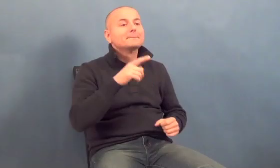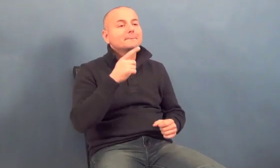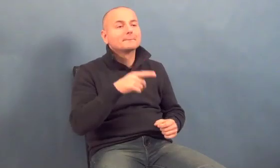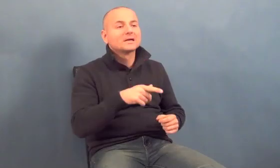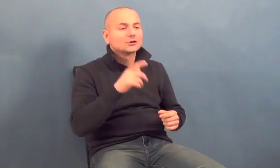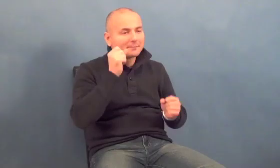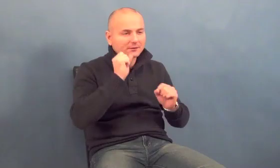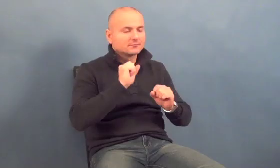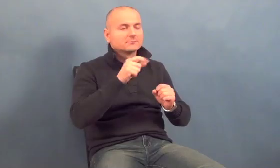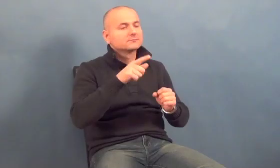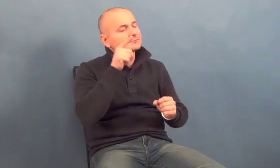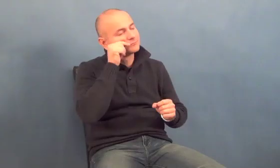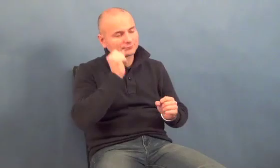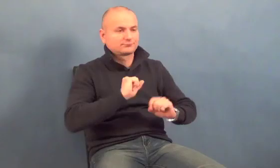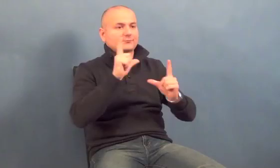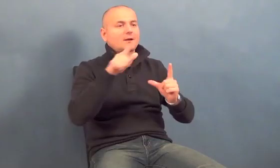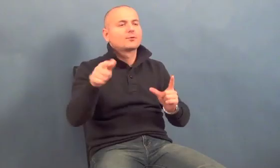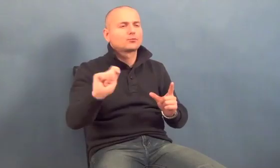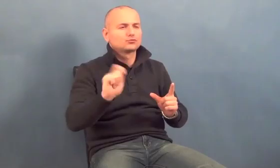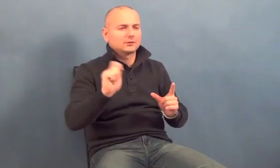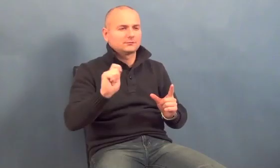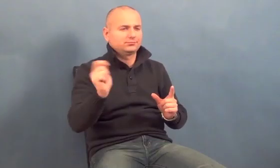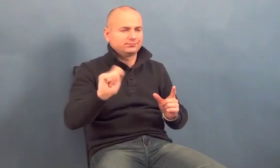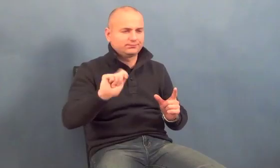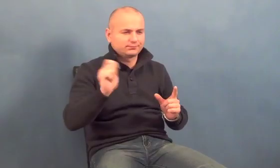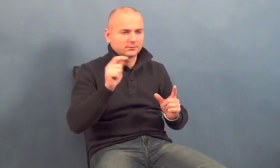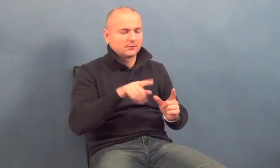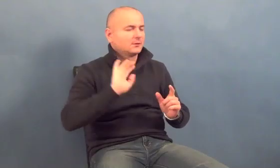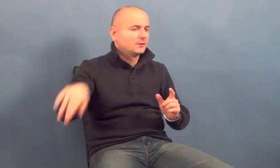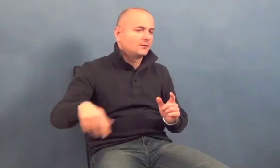Tam jest Myszka Miki, która śpi i budzi się, bo budzik dzwonił.